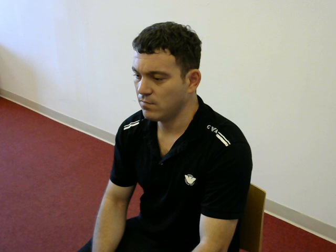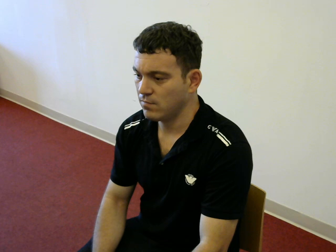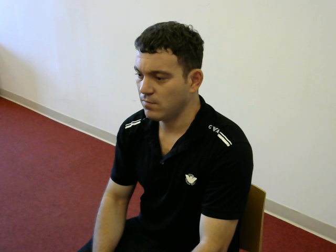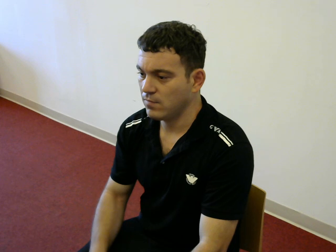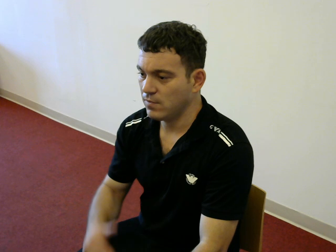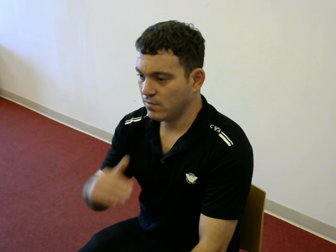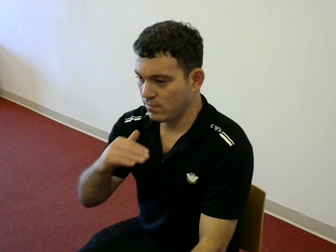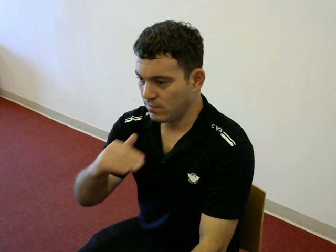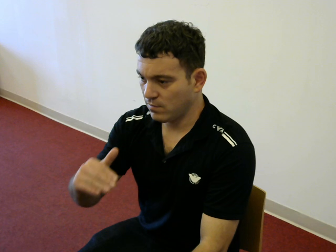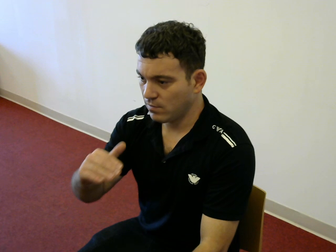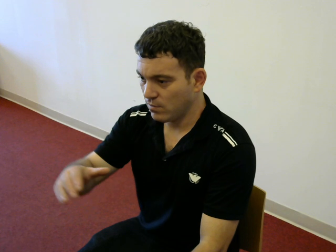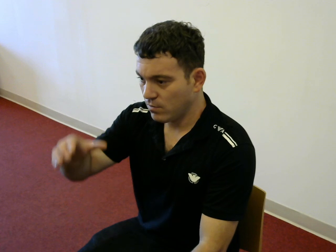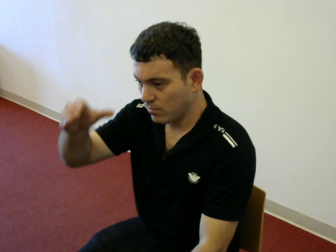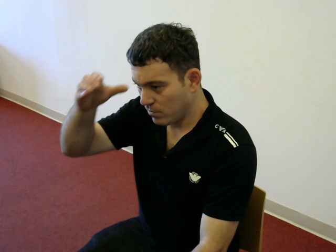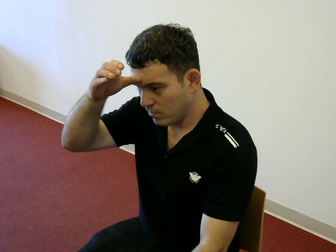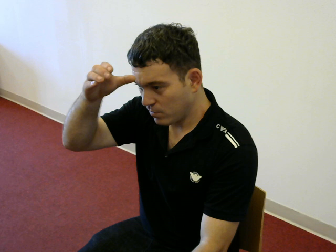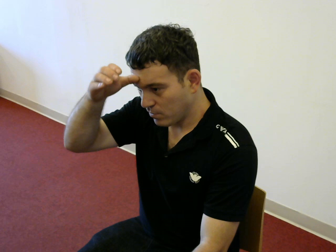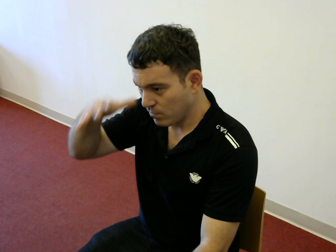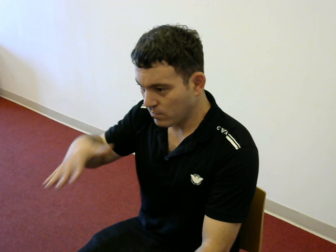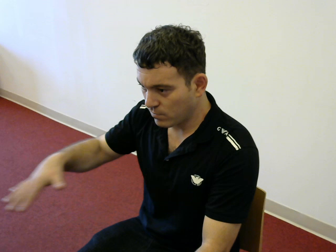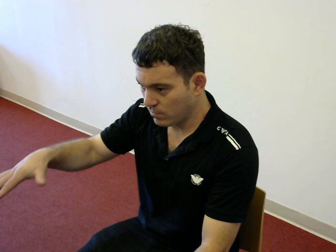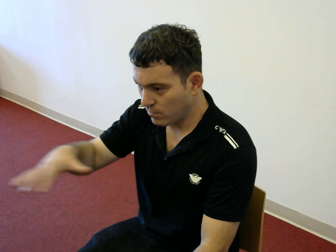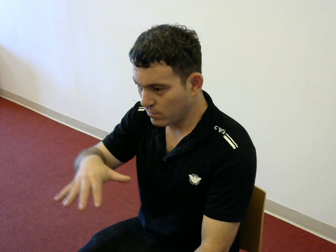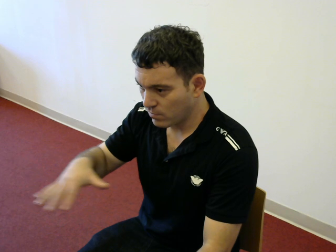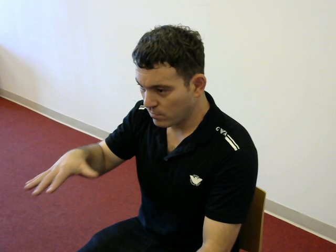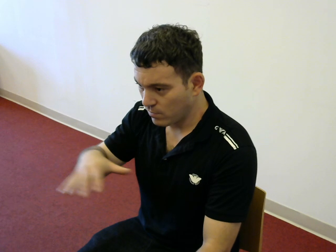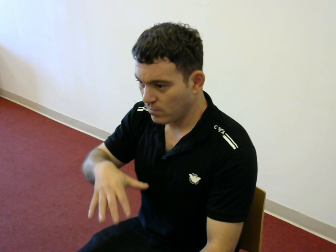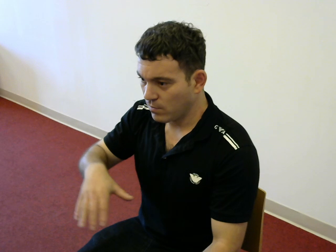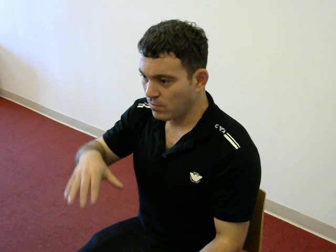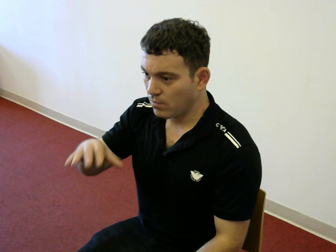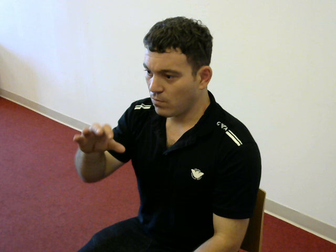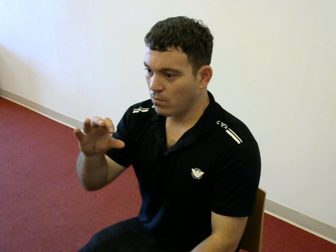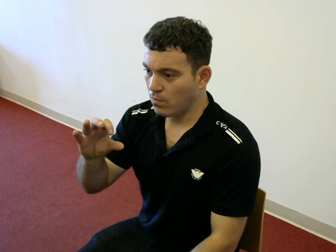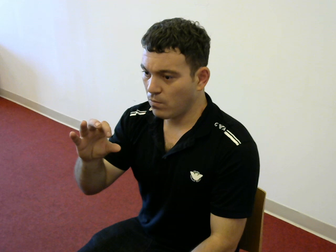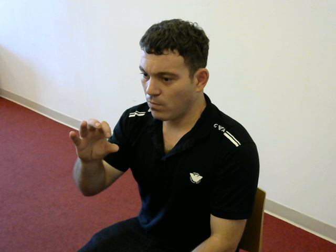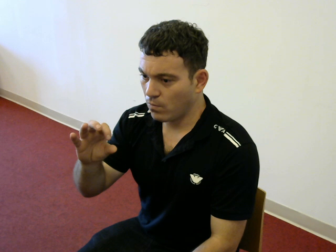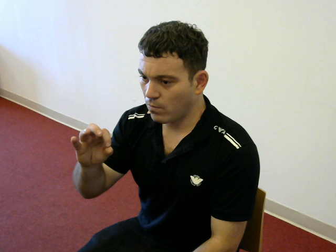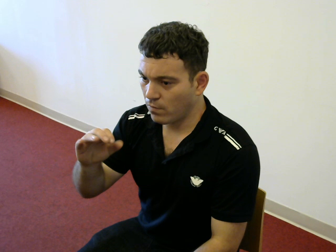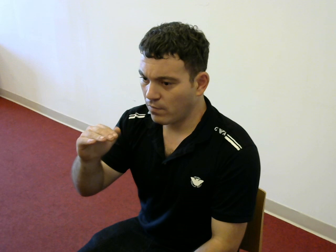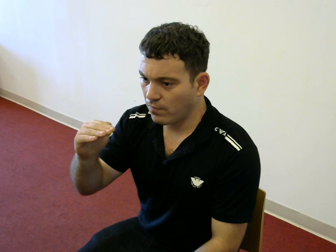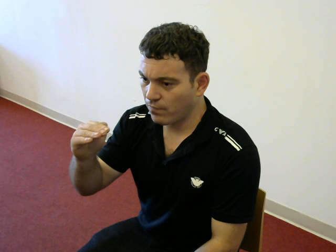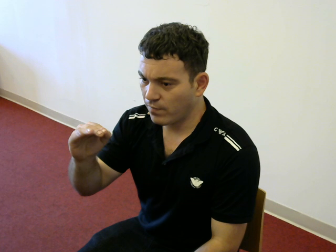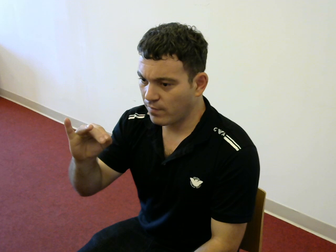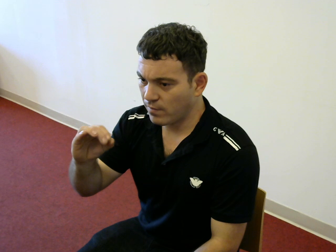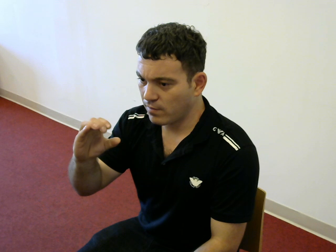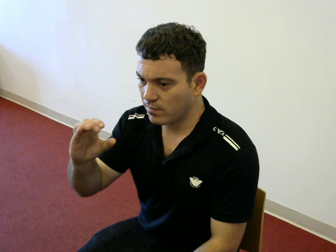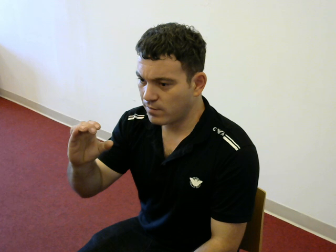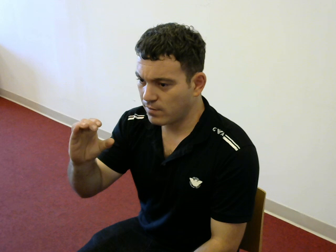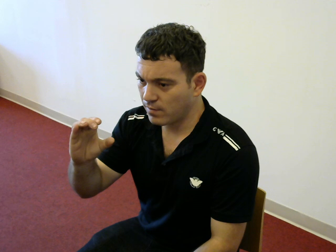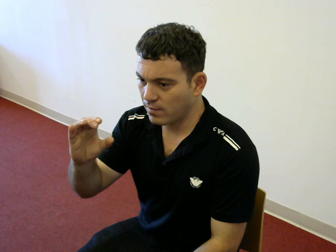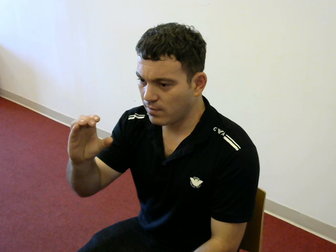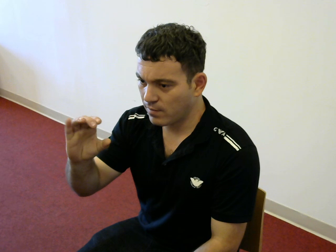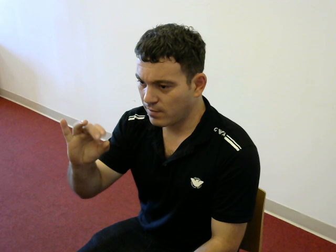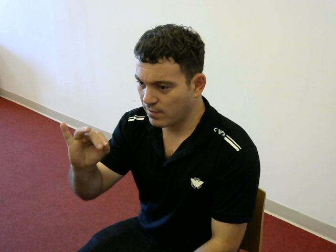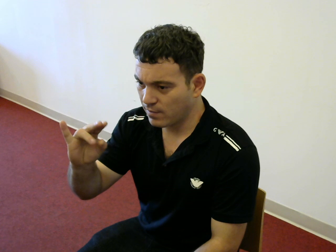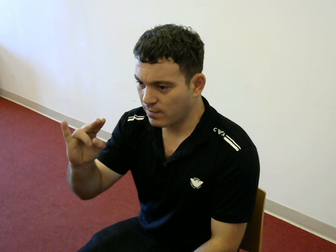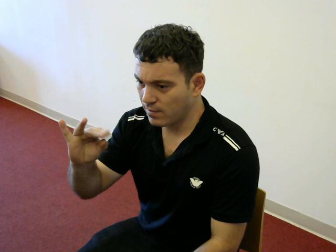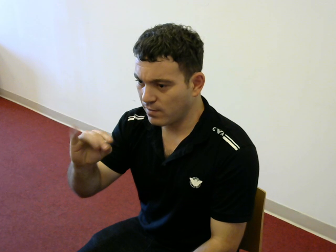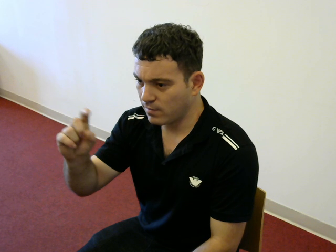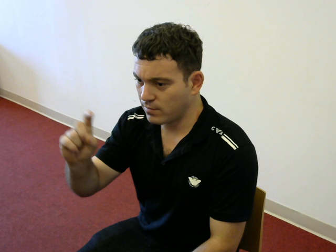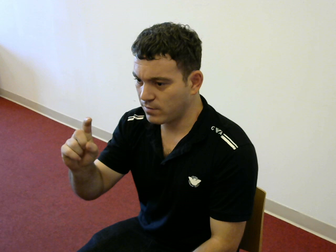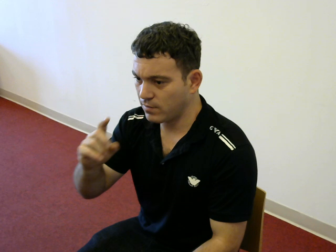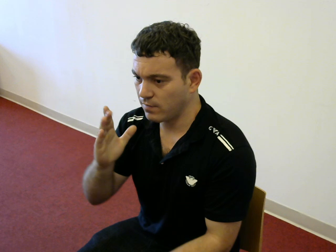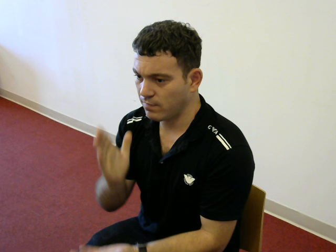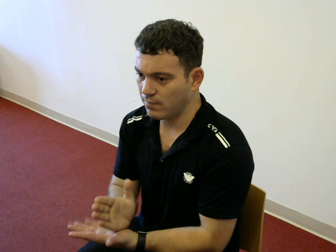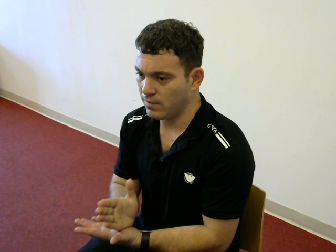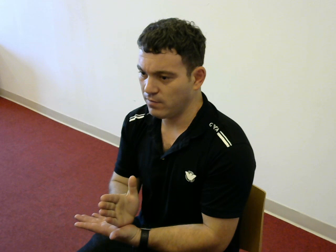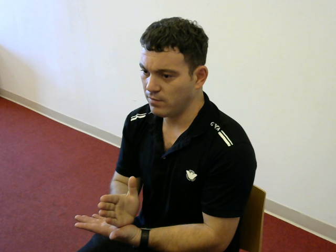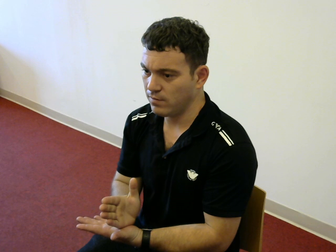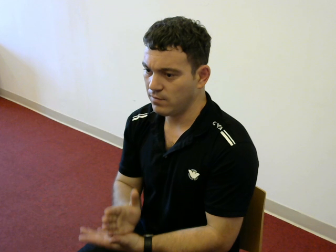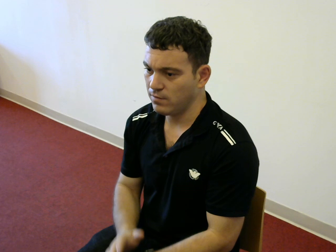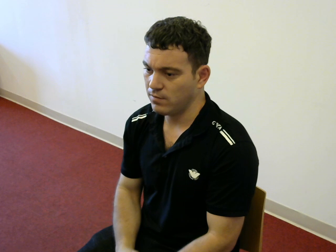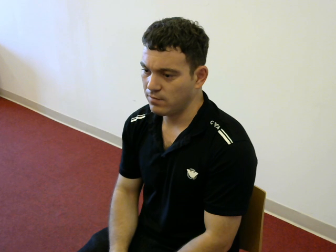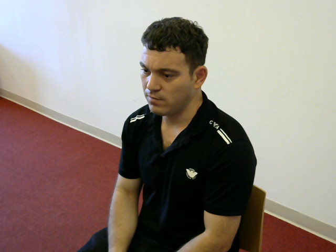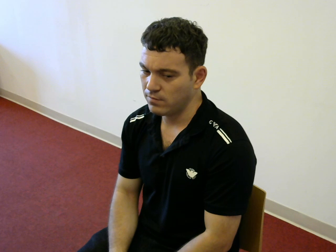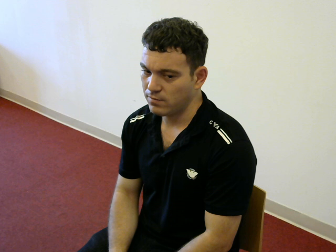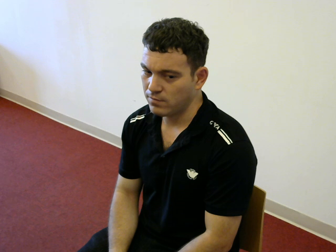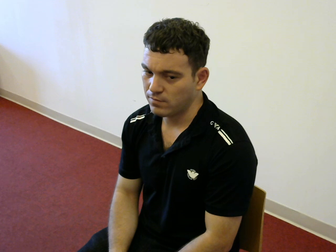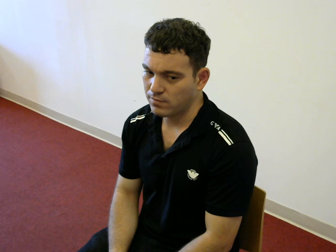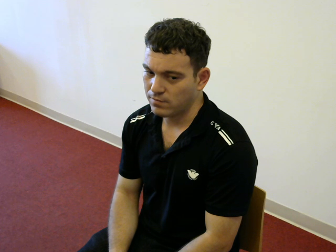Sizin Elmlər Akademiyası tərəfdə ofisiniz varmı?